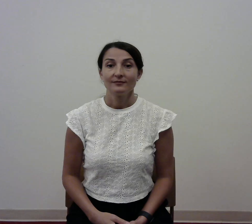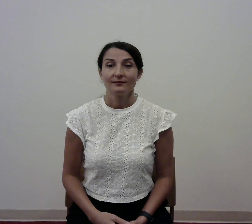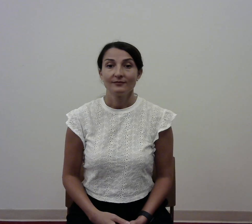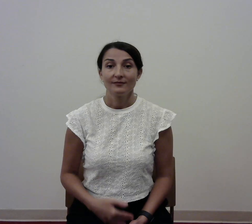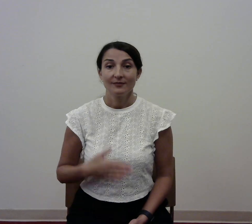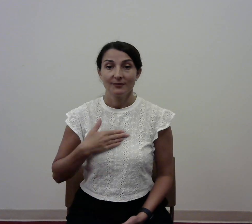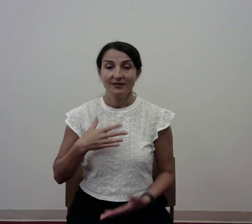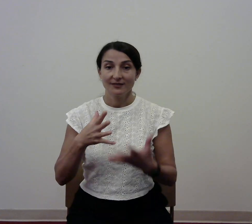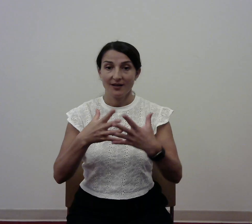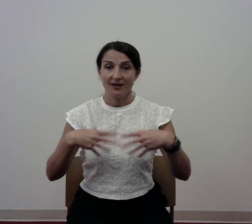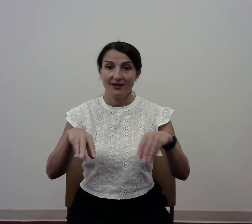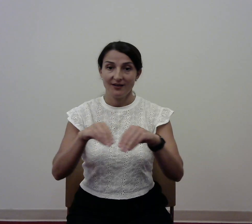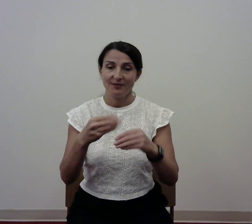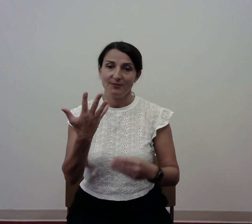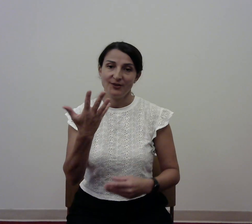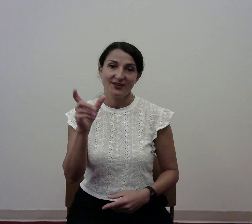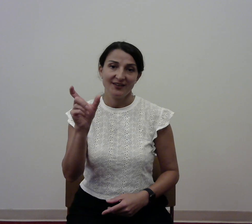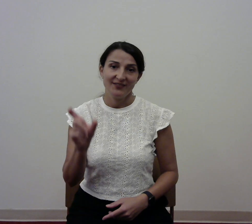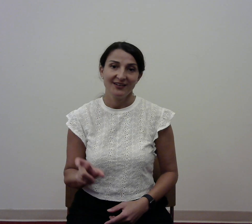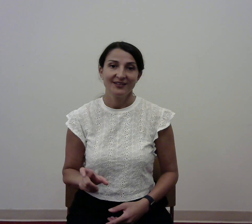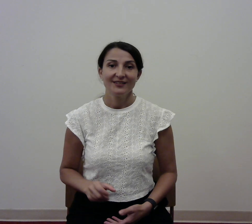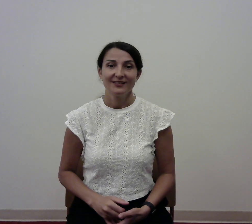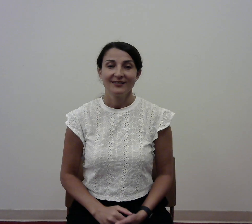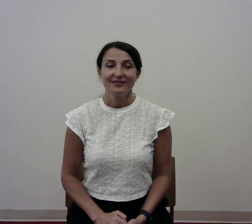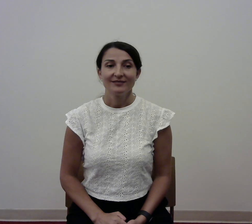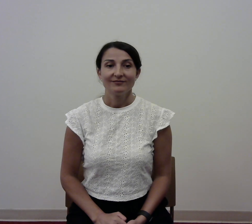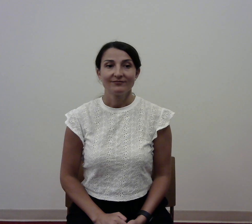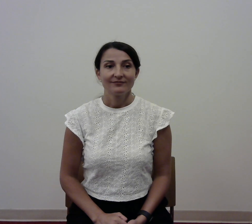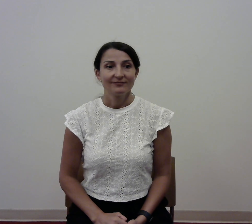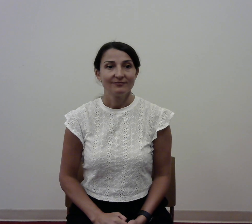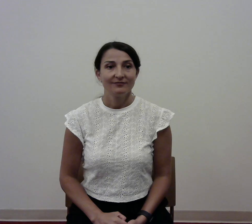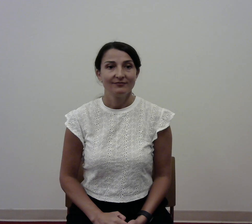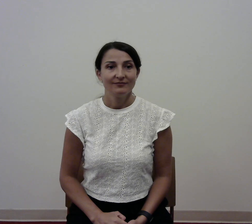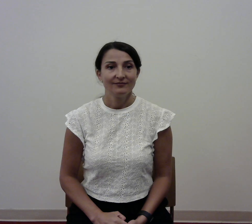Biz ailədə 5 nəfərik